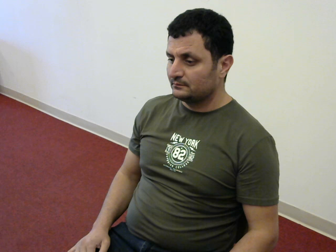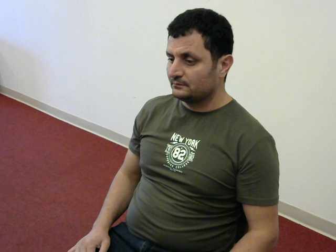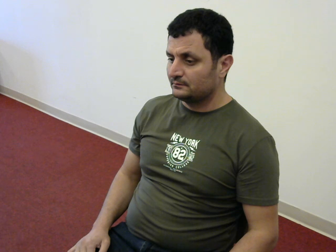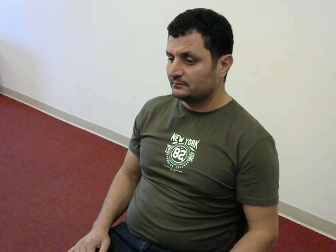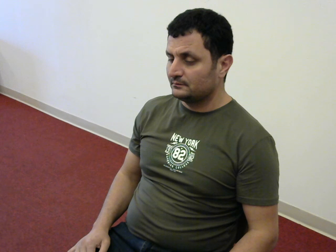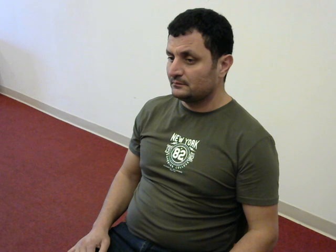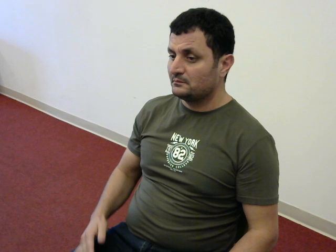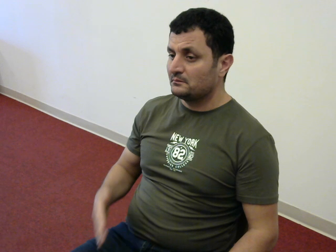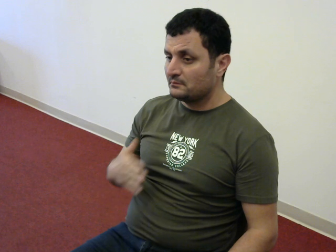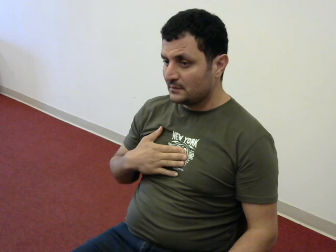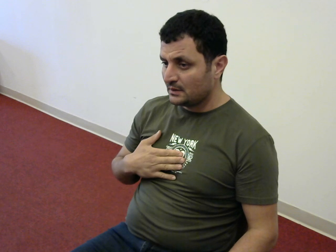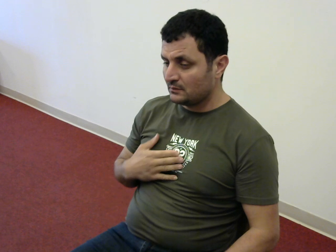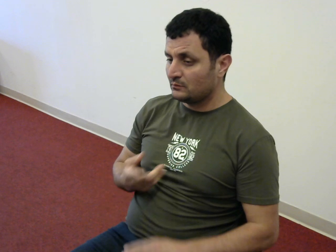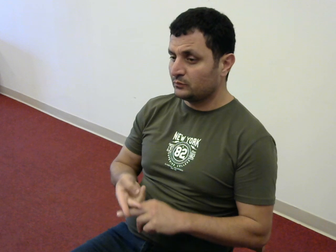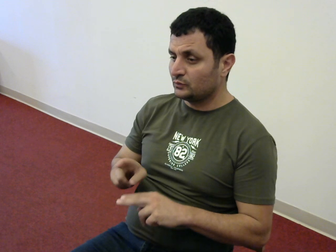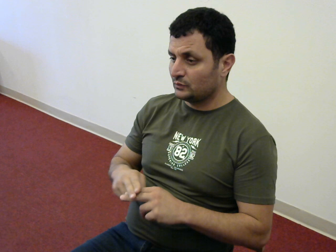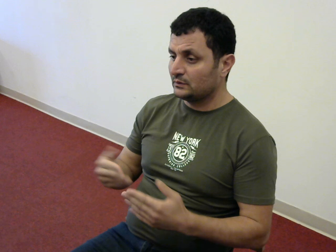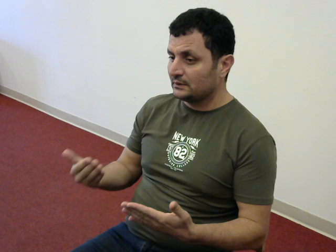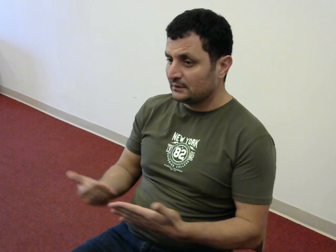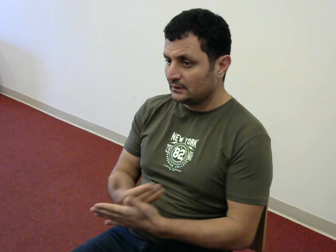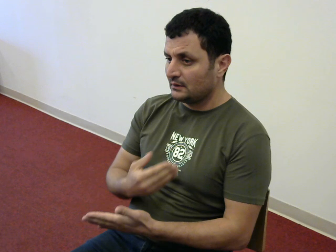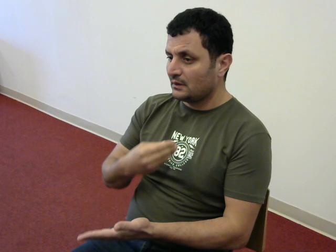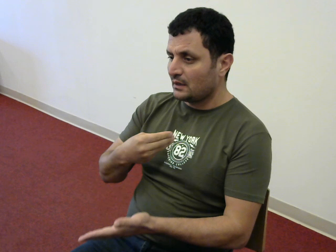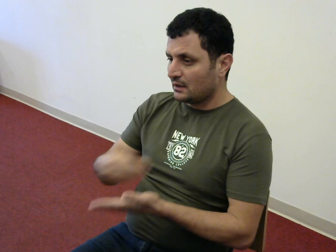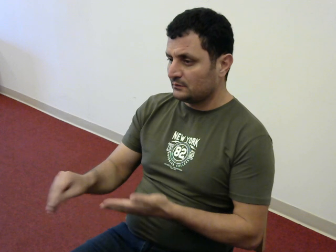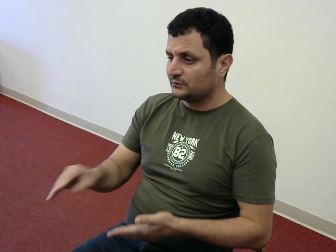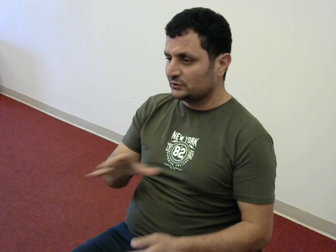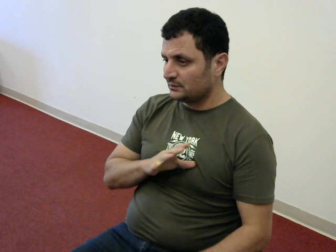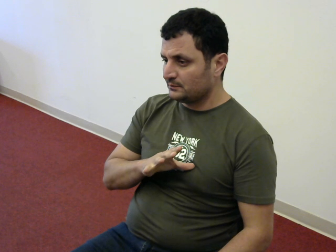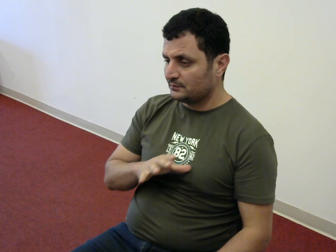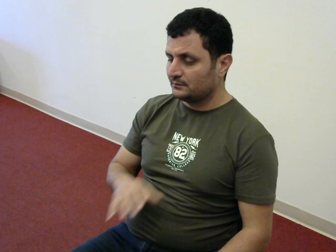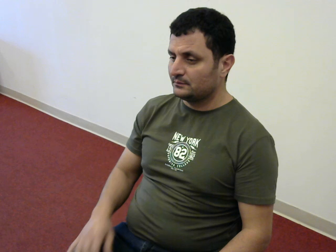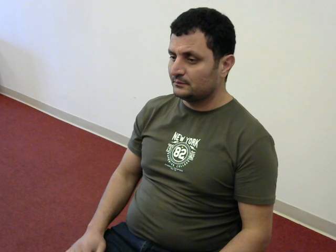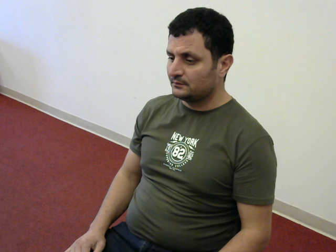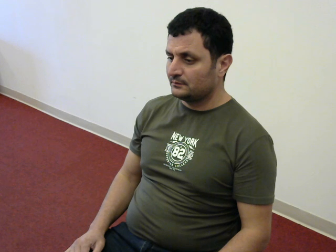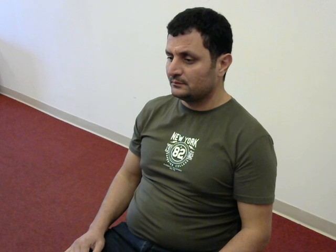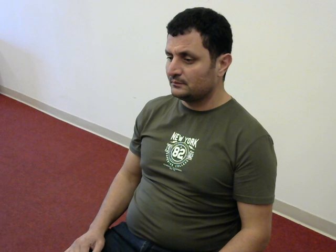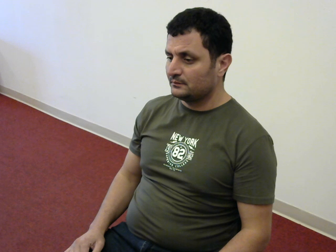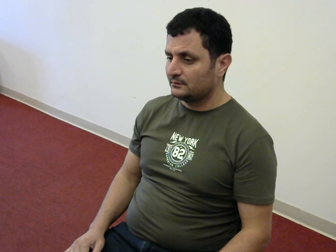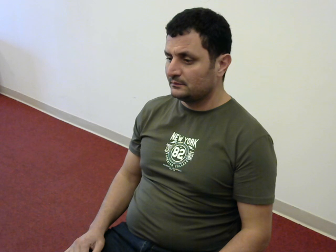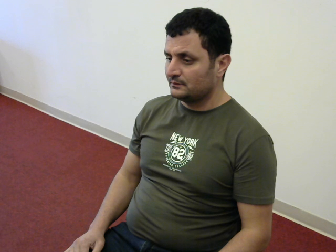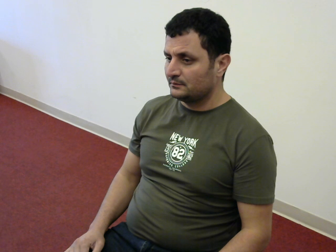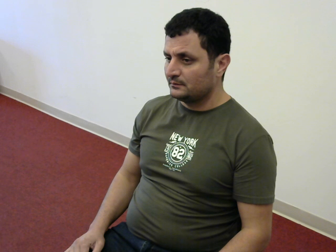Mən bunu yeni almışam